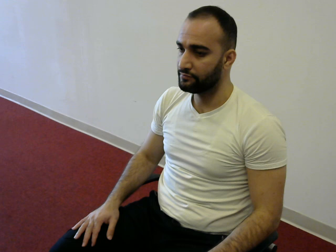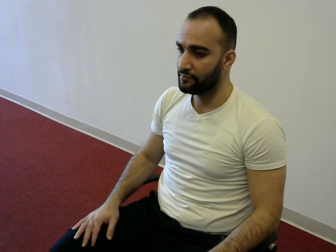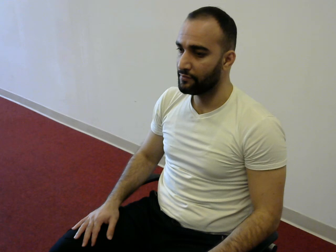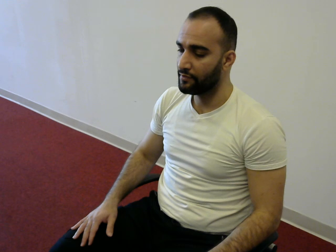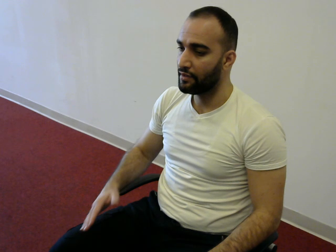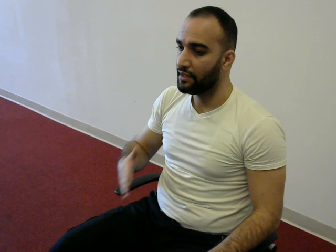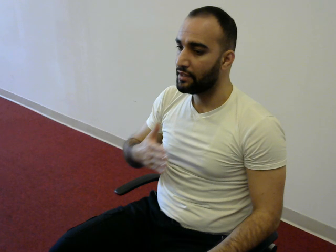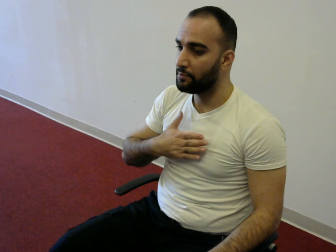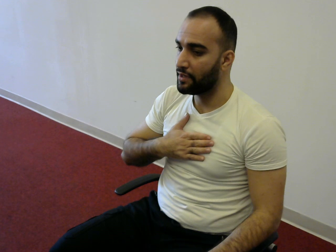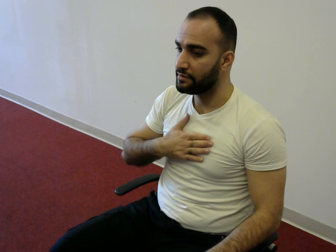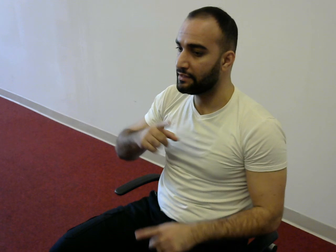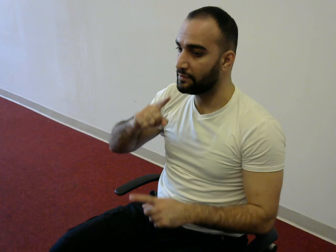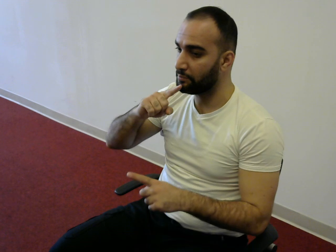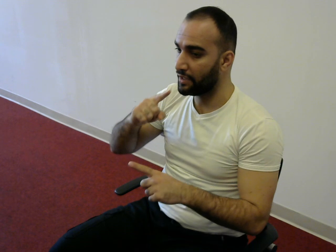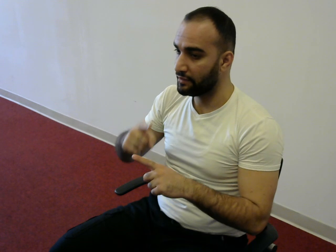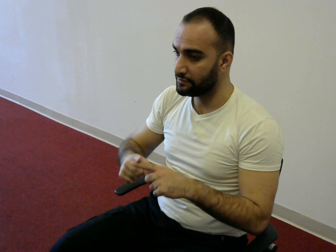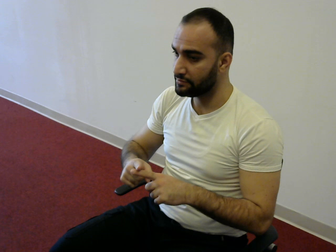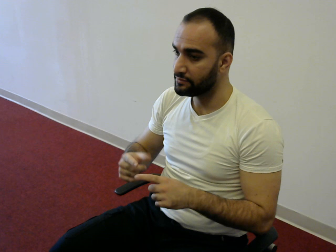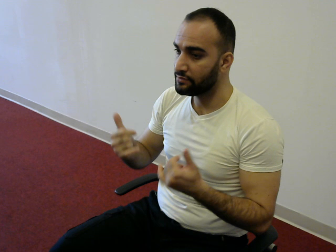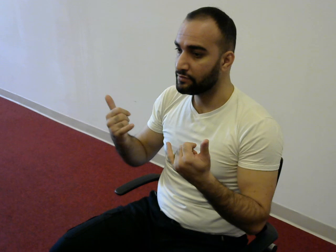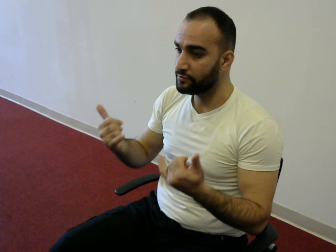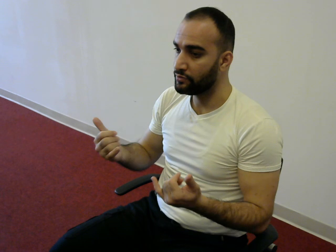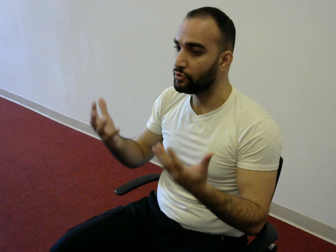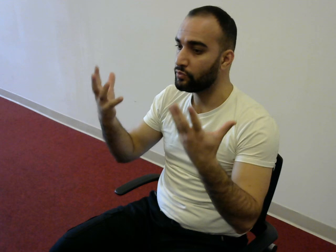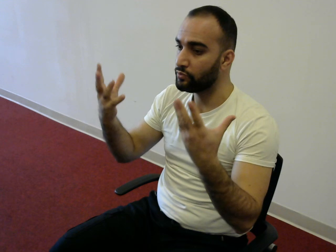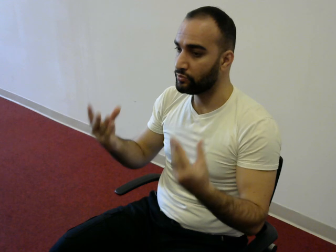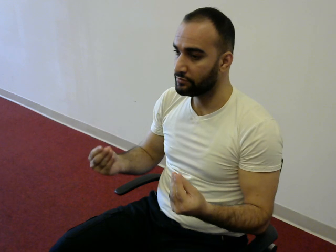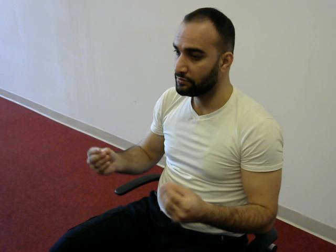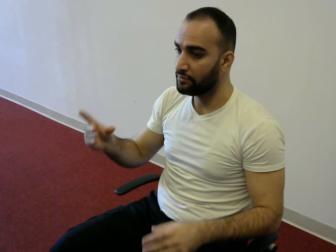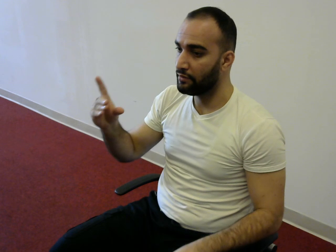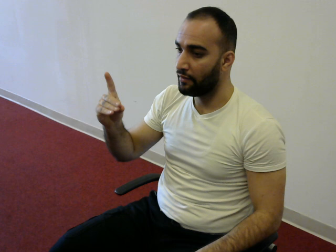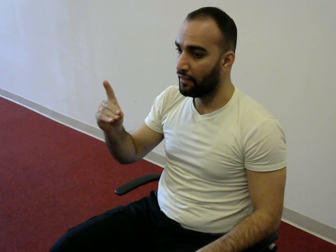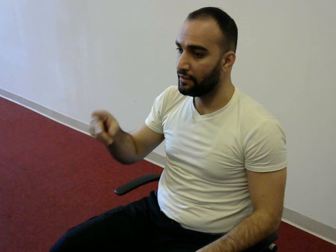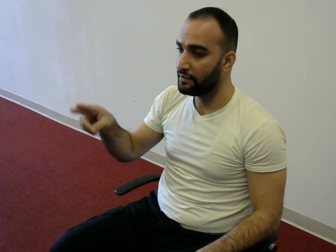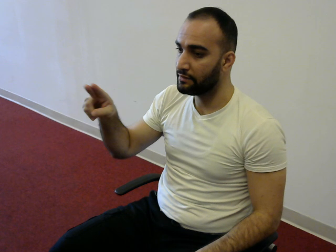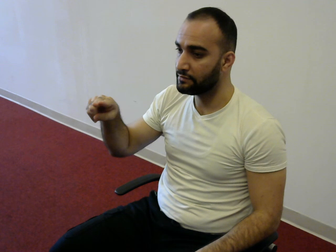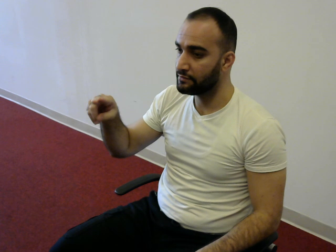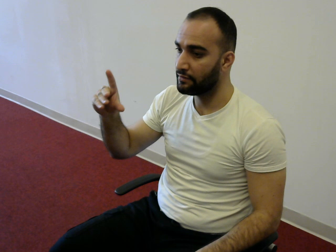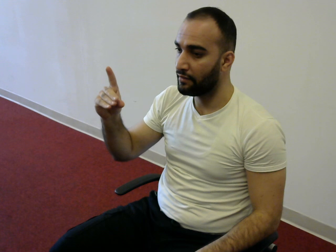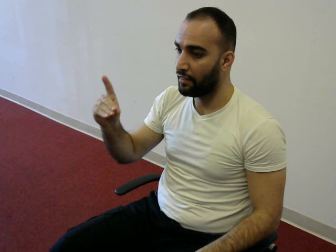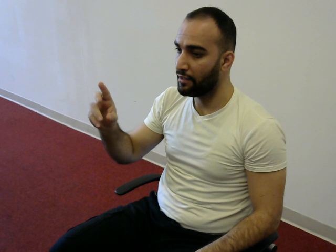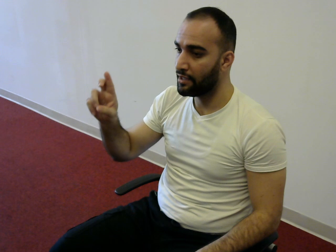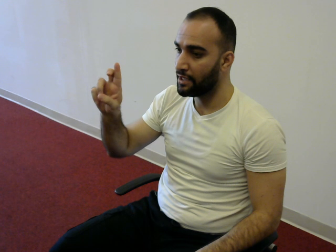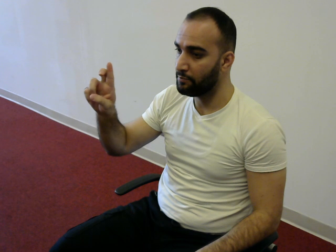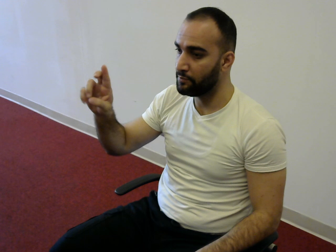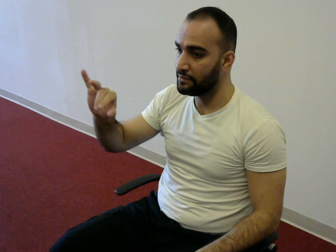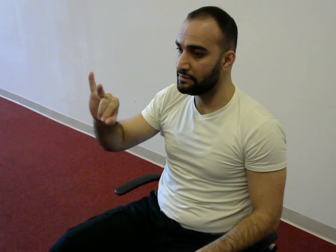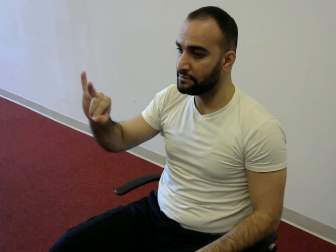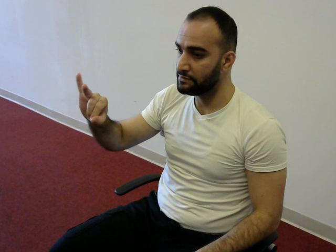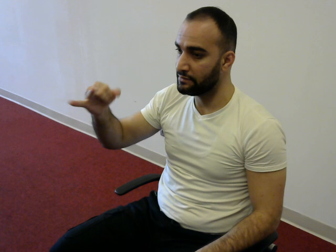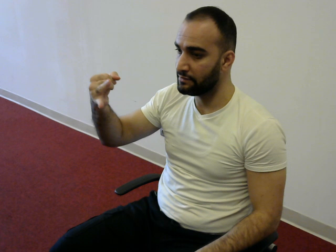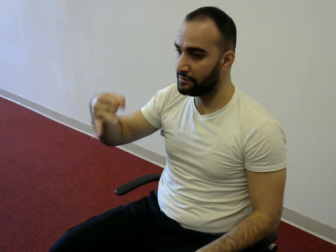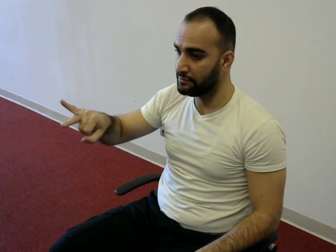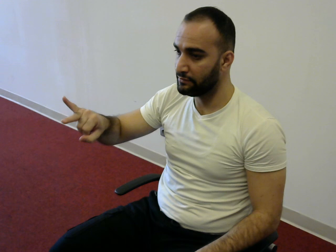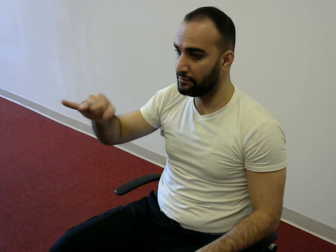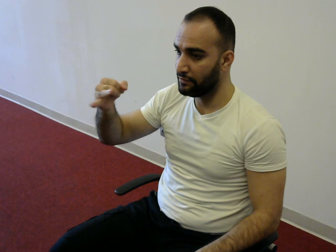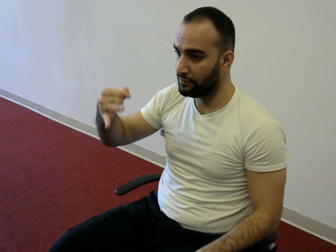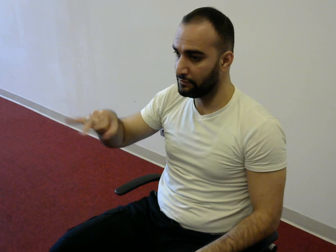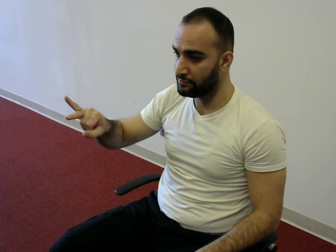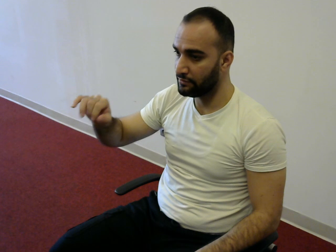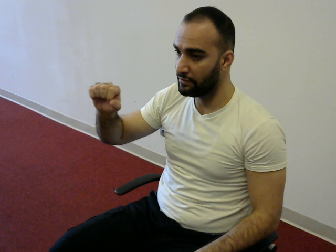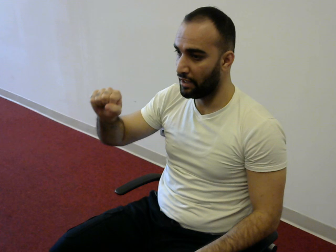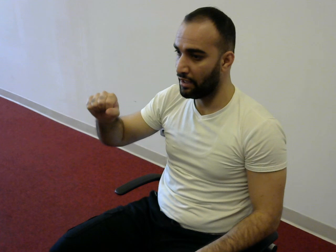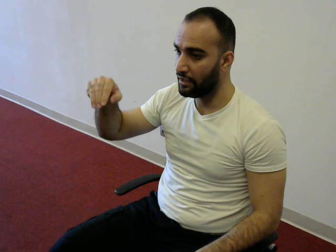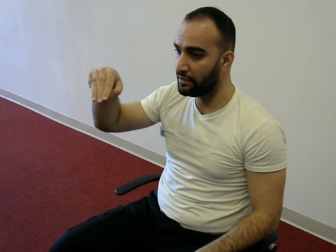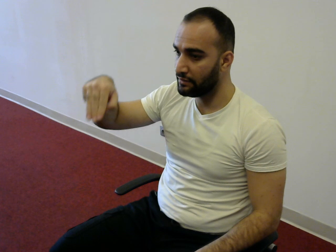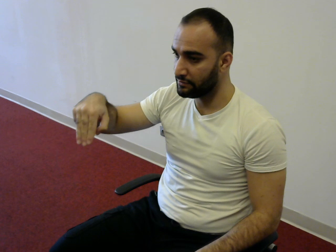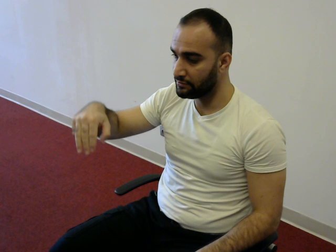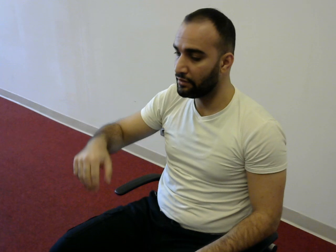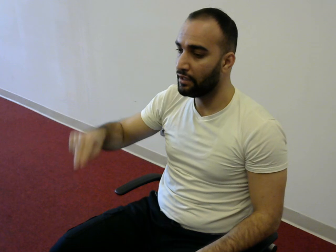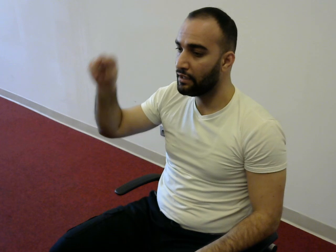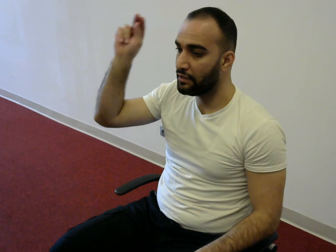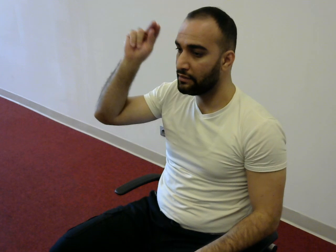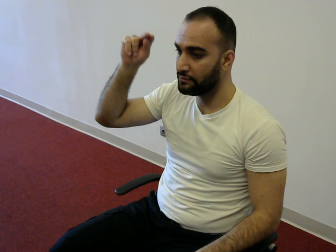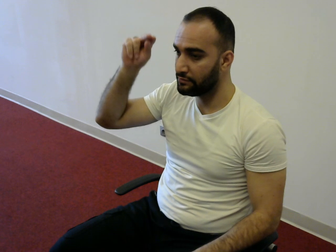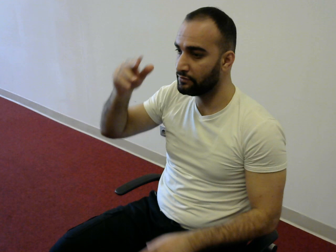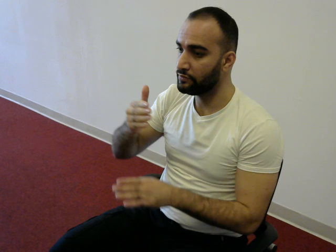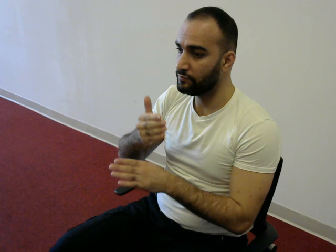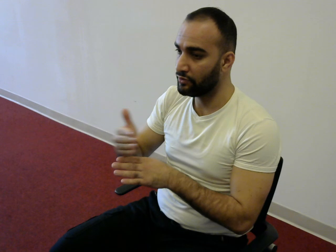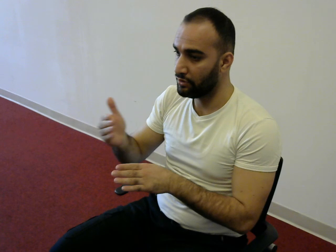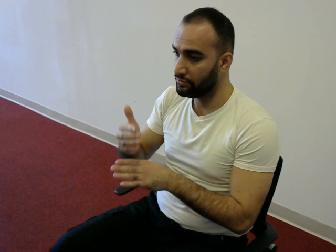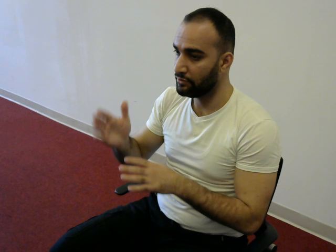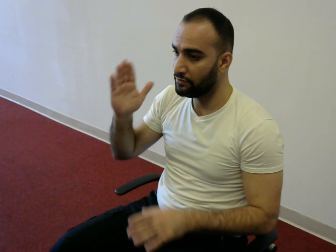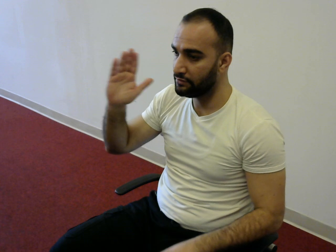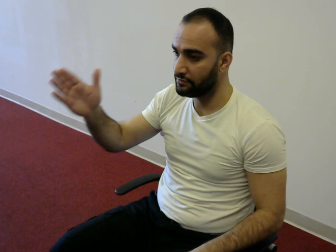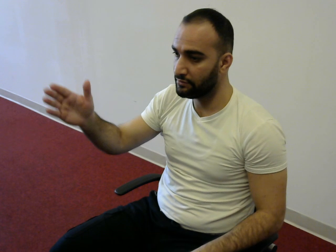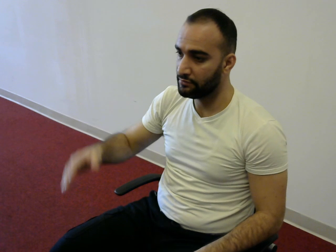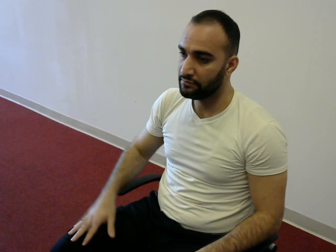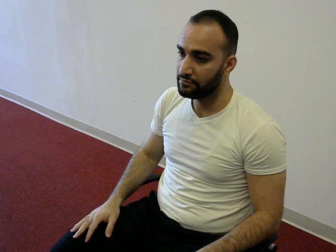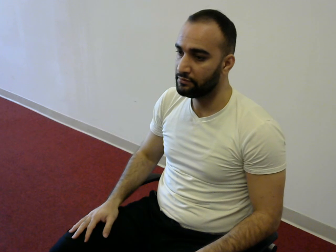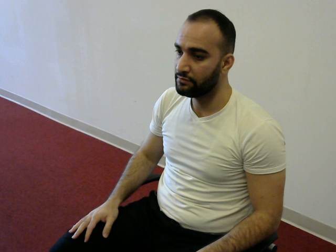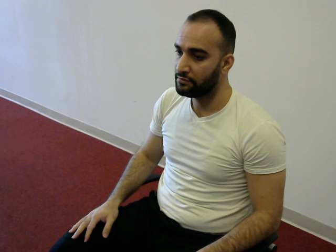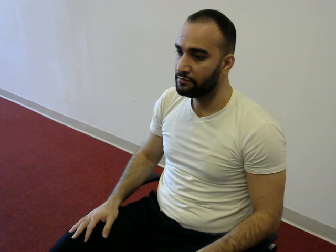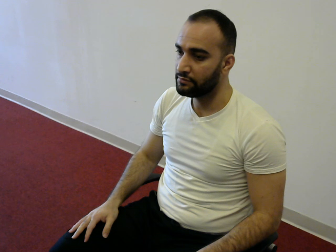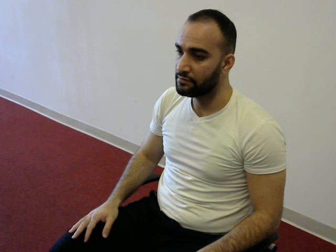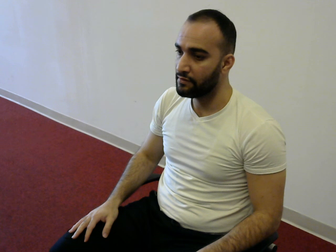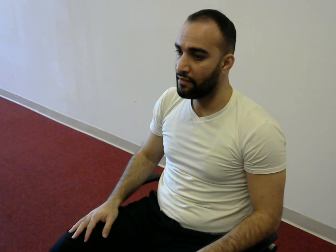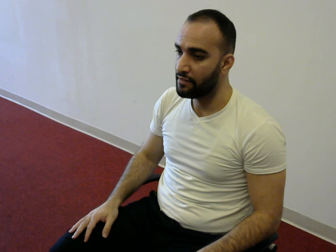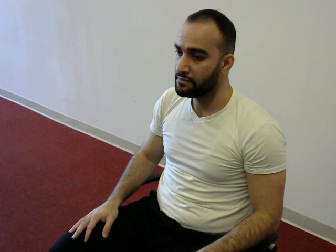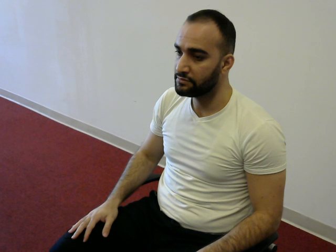Mənim bacım bu gün ədəbiyyat dərsinə gecikəcək